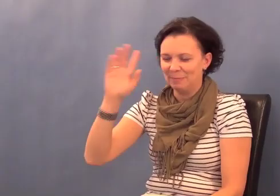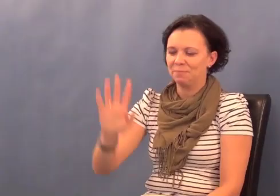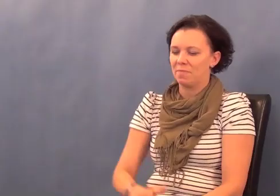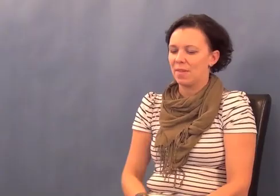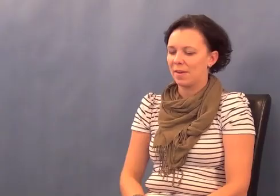Wiem.